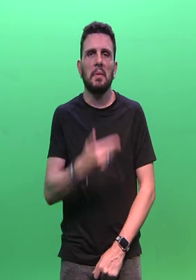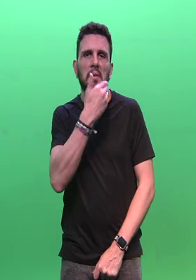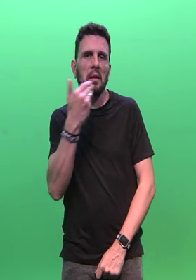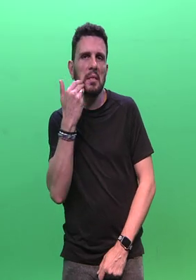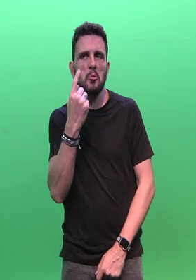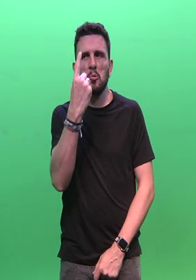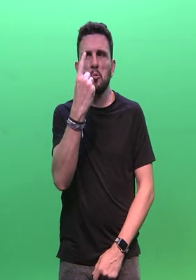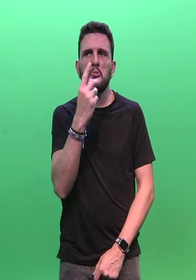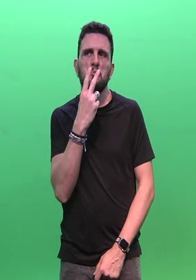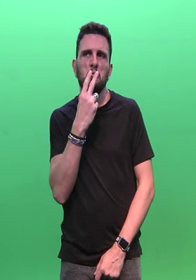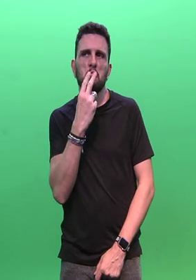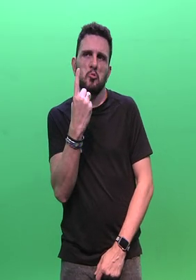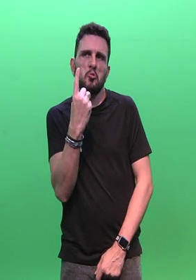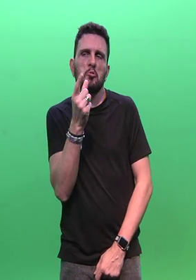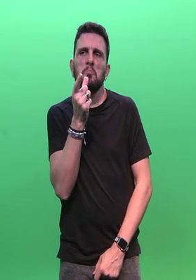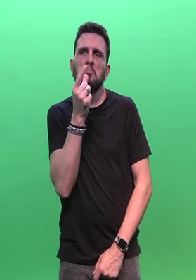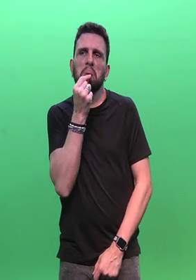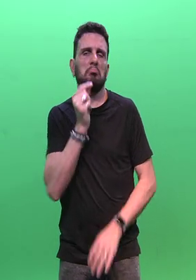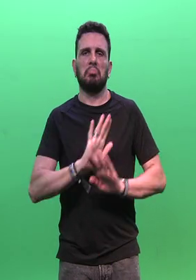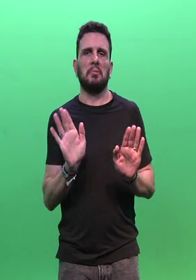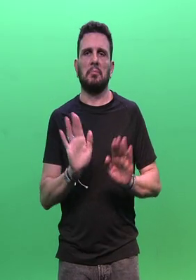A la tarda fumo una cigarreta i prou.